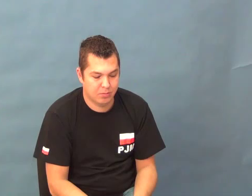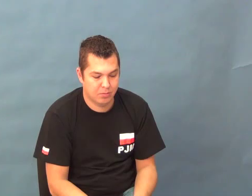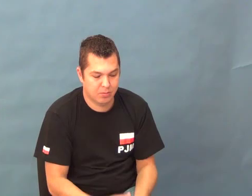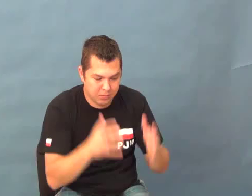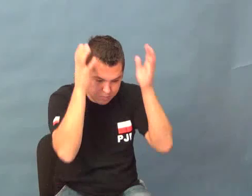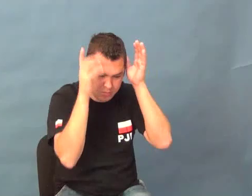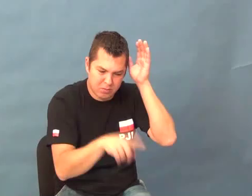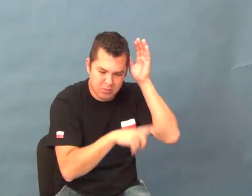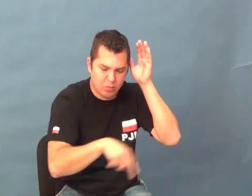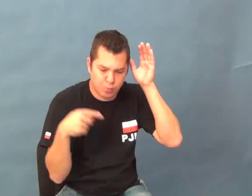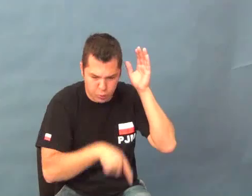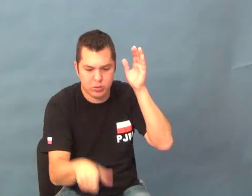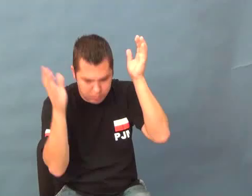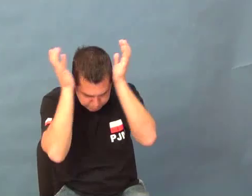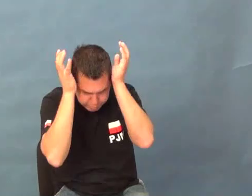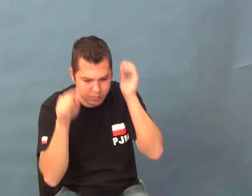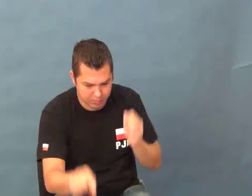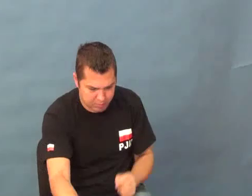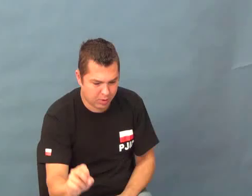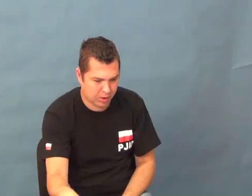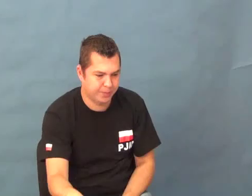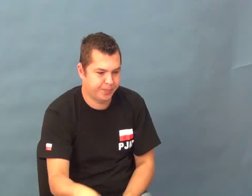Kask skreślony, trzeba mieć kask na sobie więc po prawej jest dobrze.